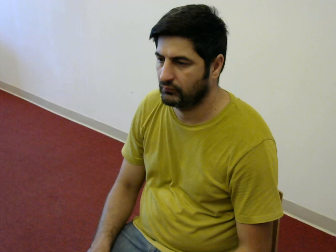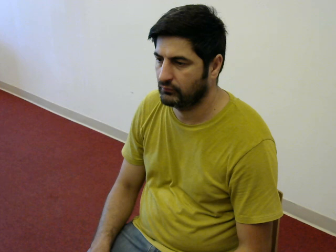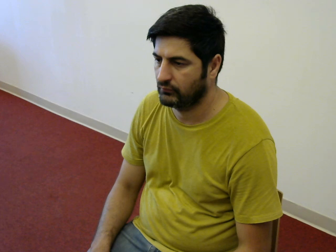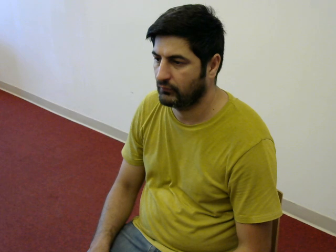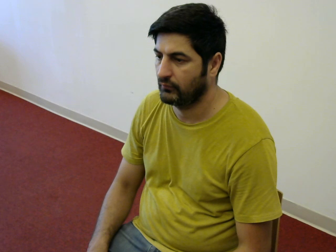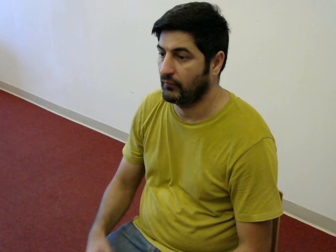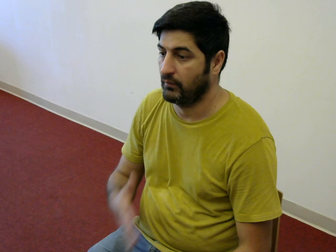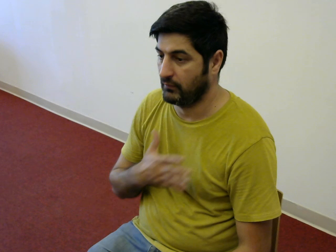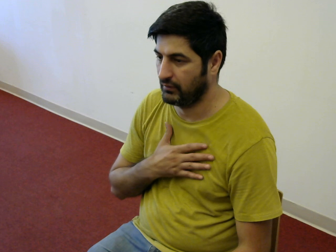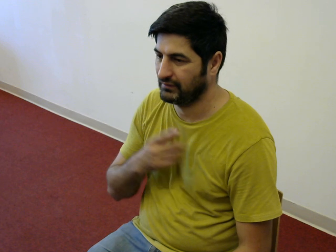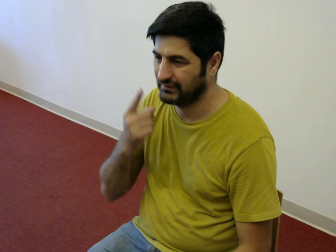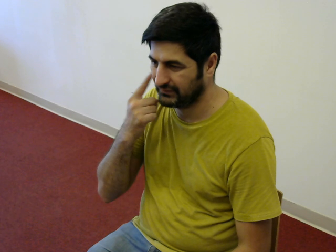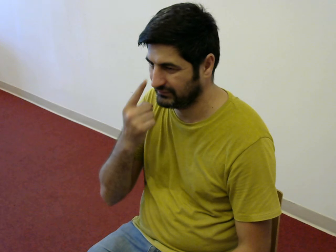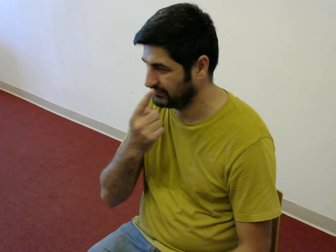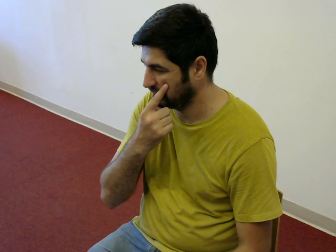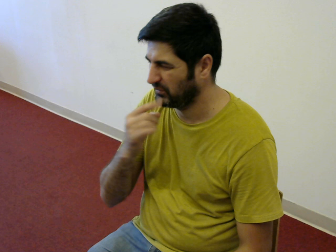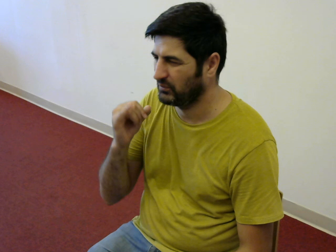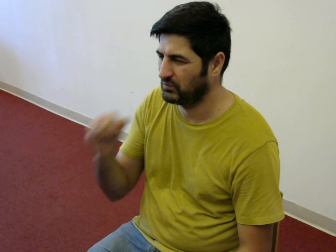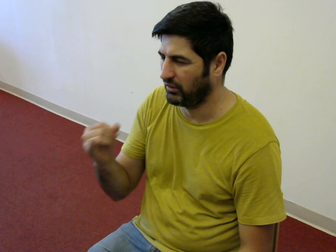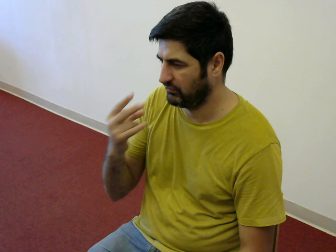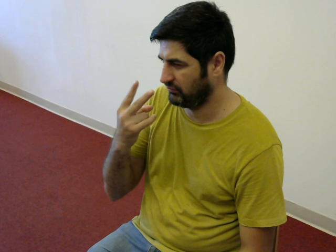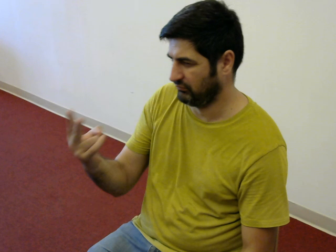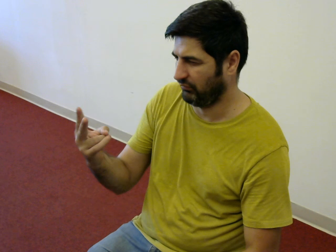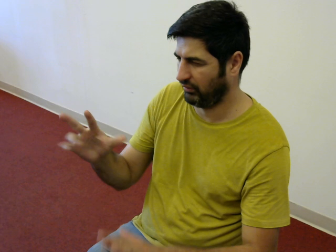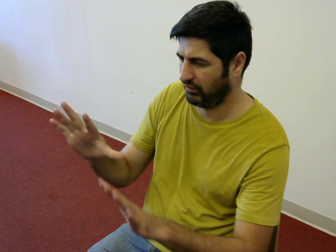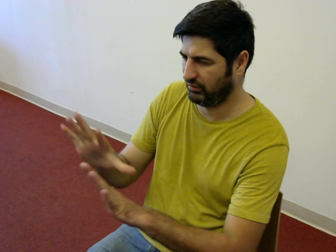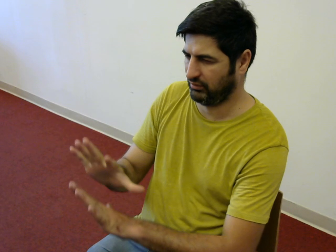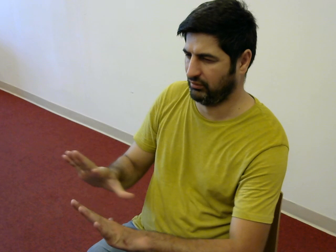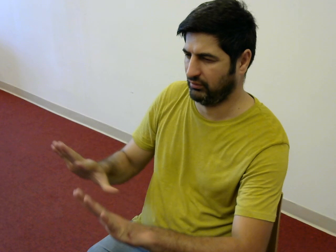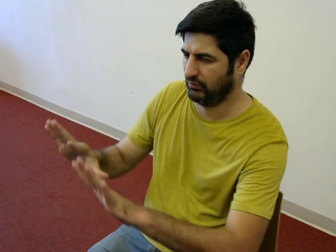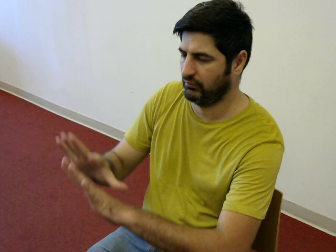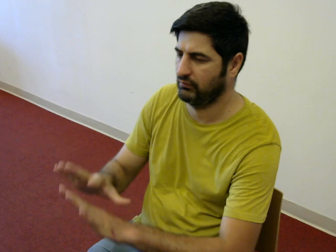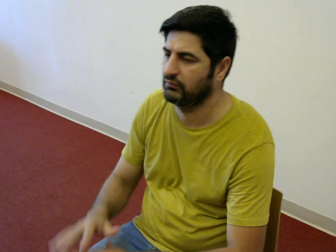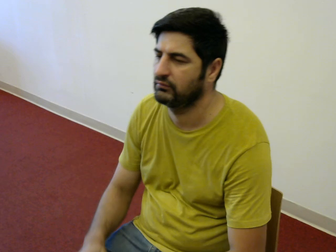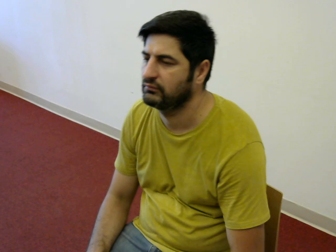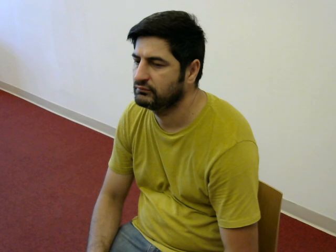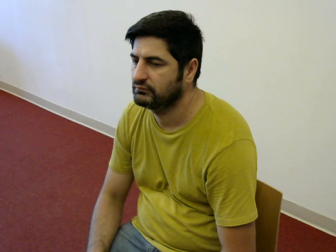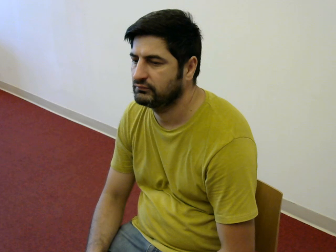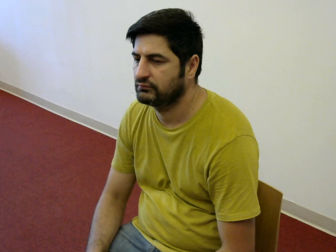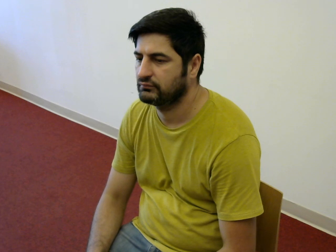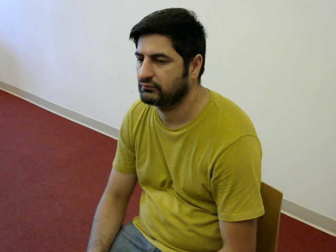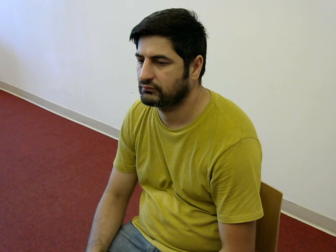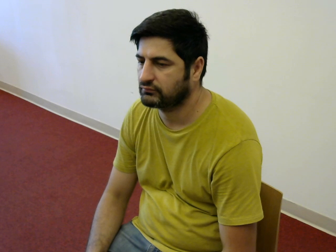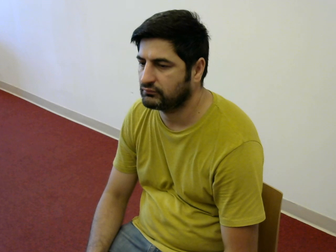Mənim gözüm pis görür